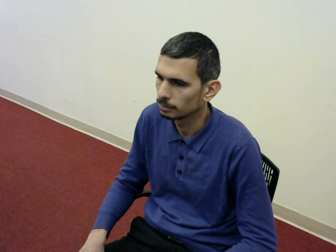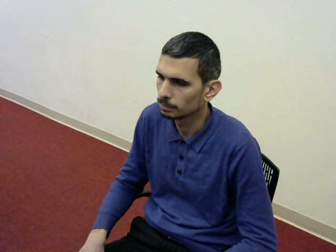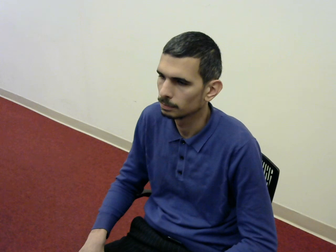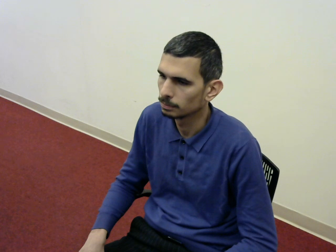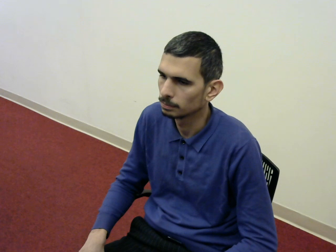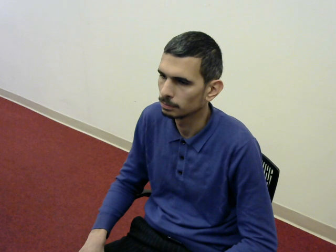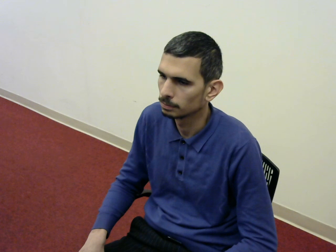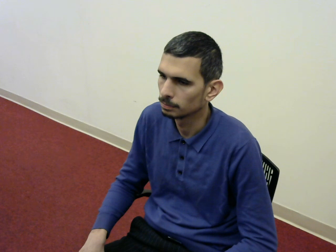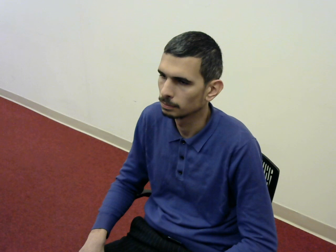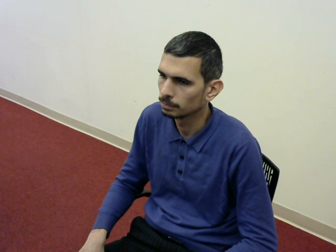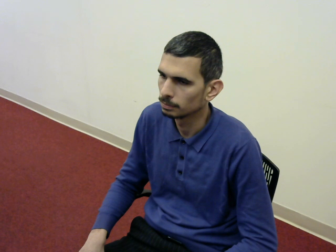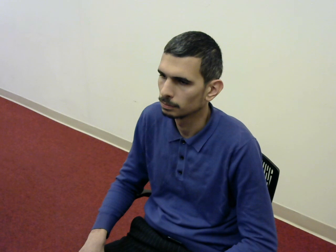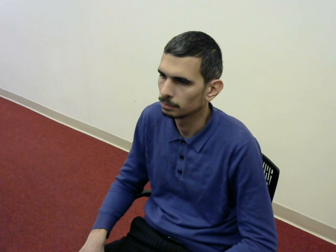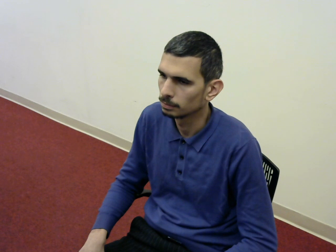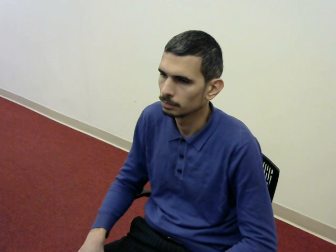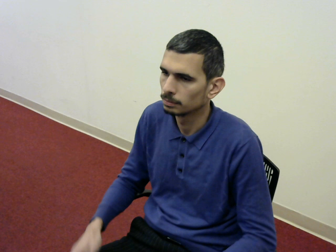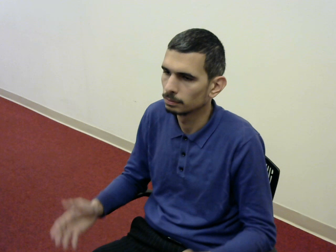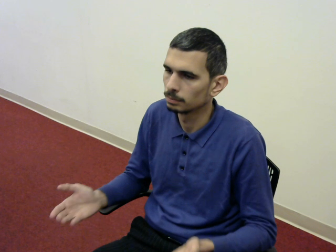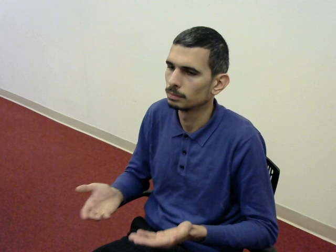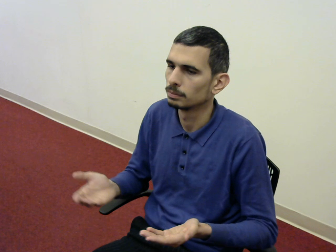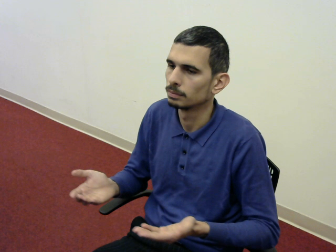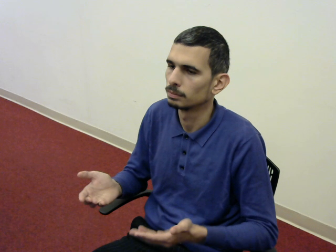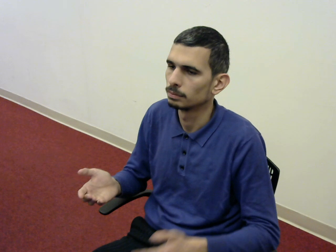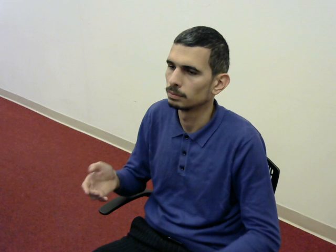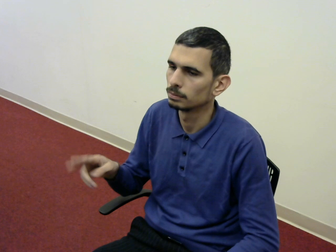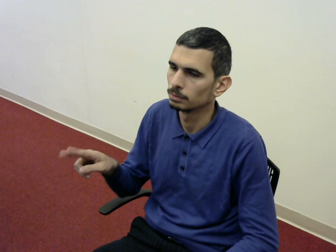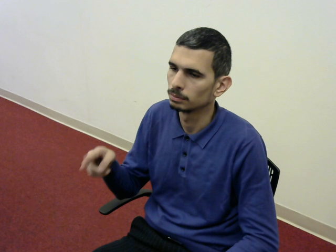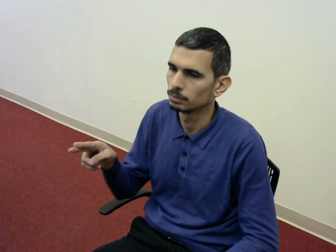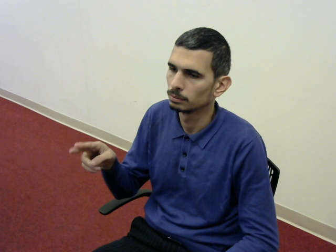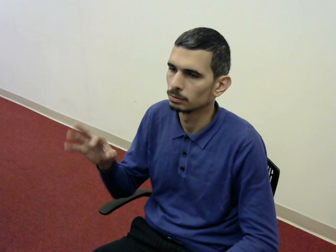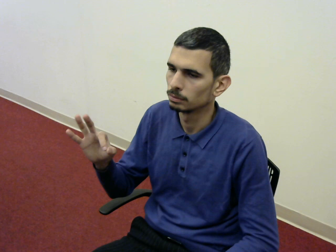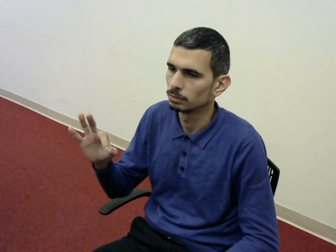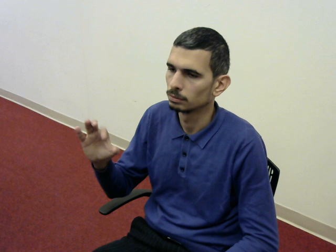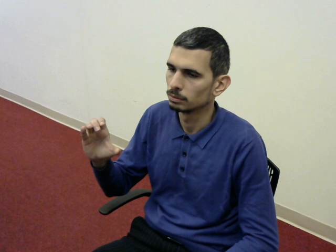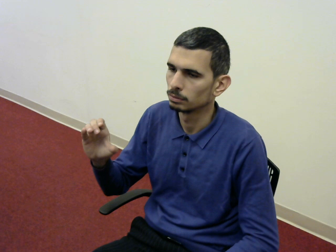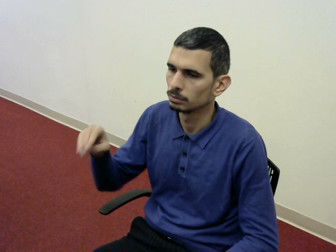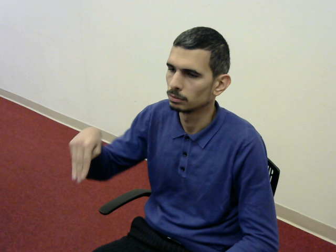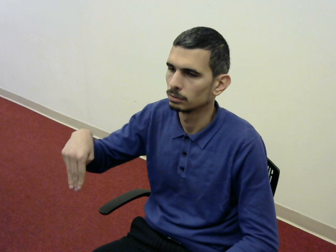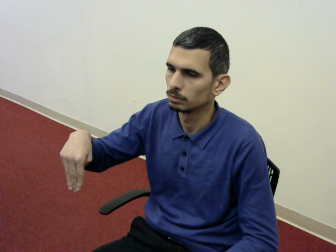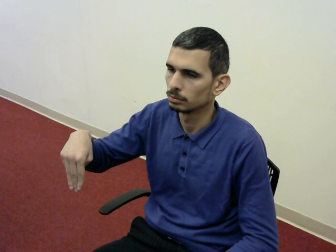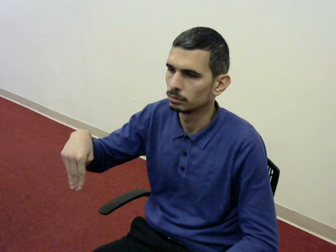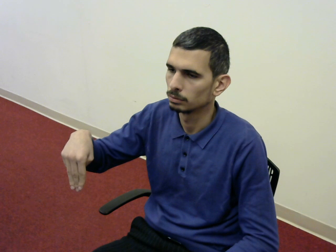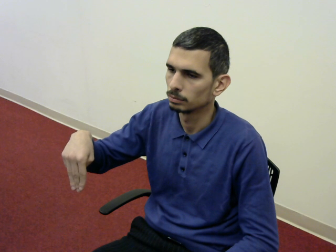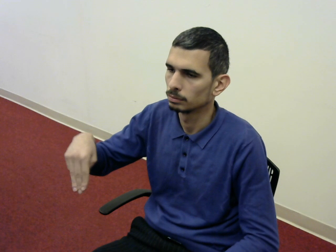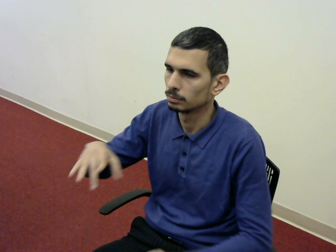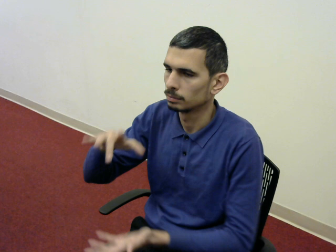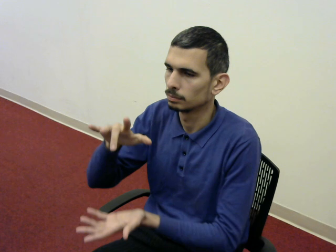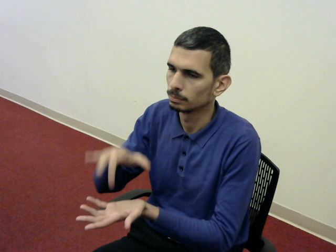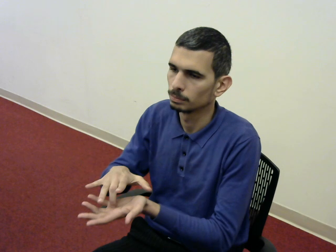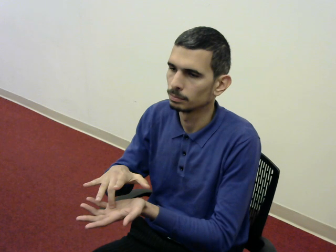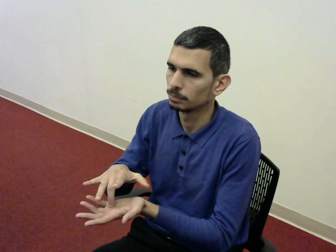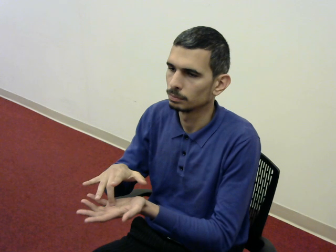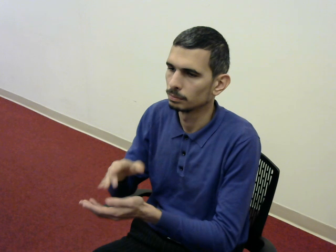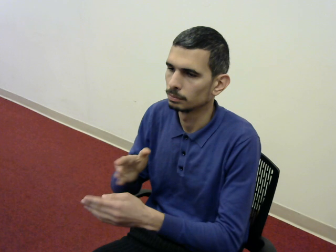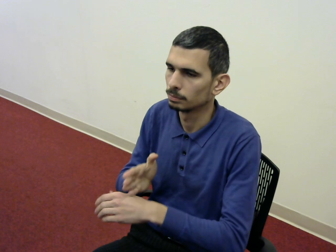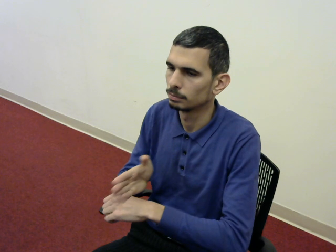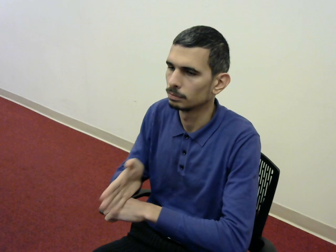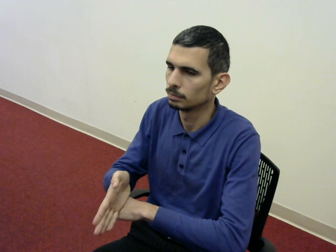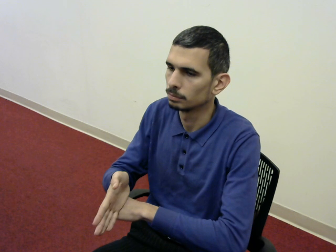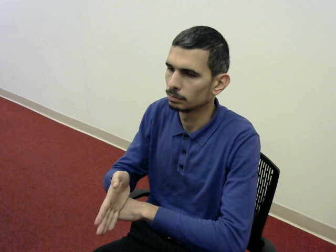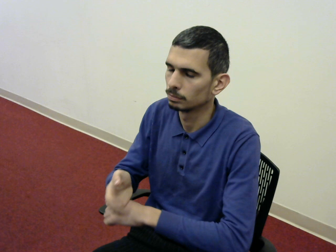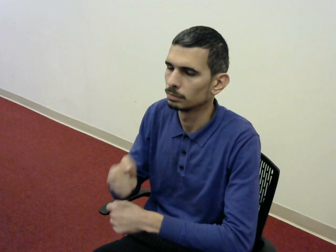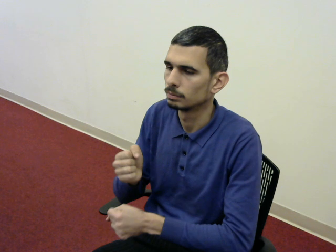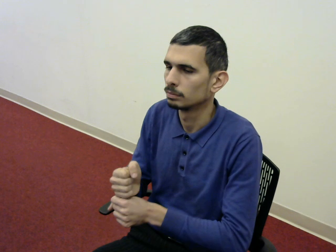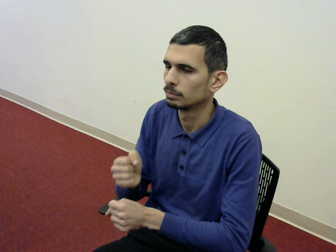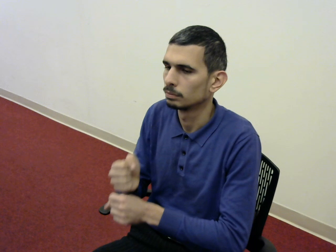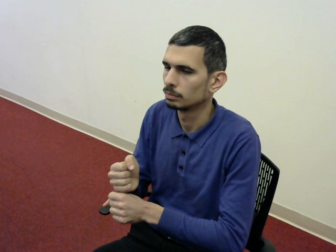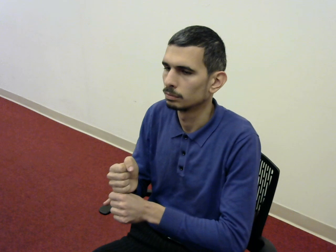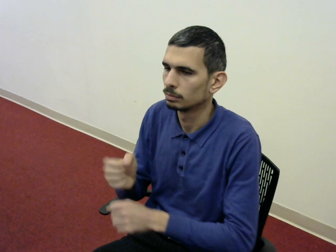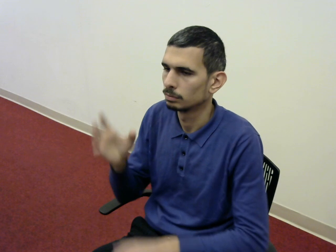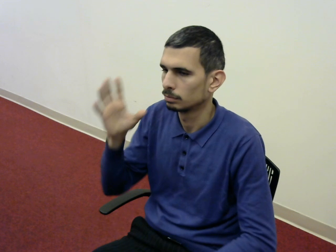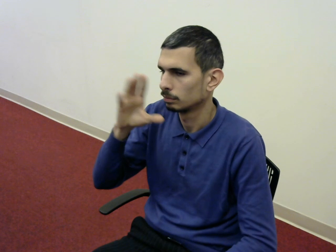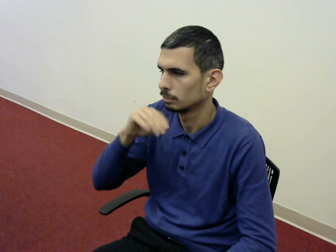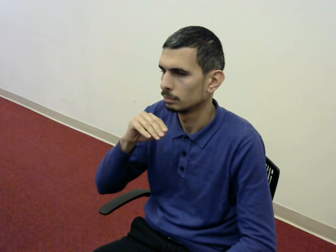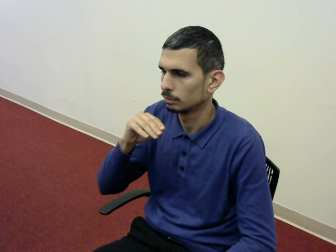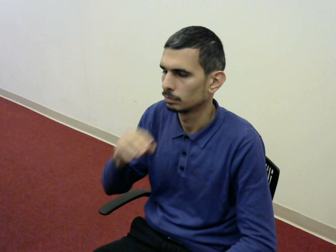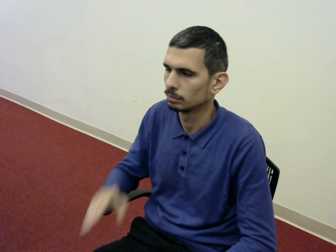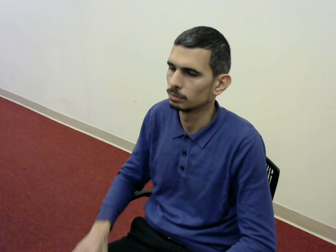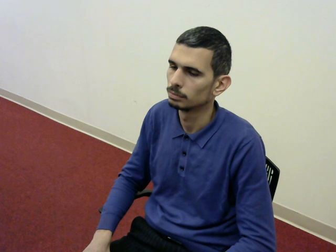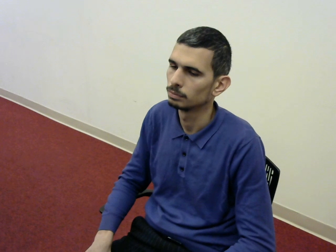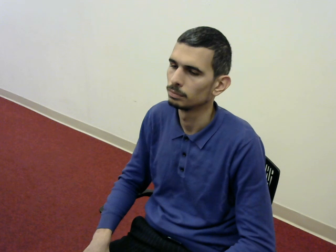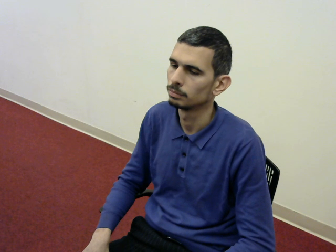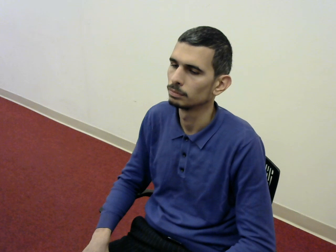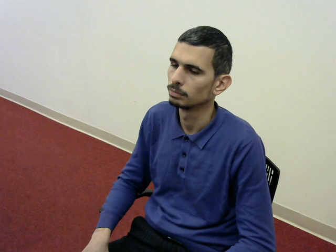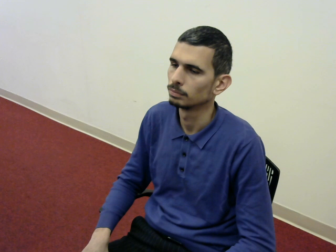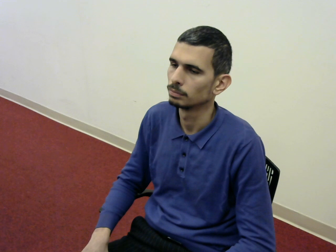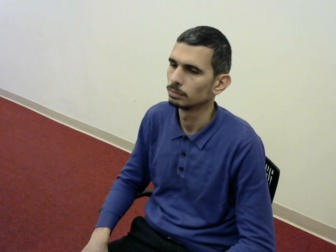Hansı DOST Mərkəzlərinə müraciət edə bilərəm?